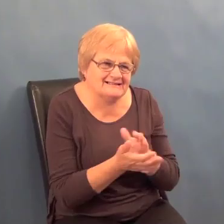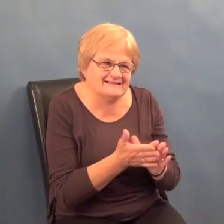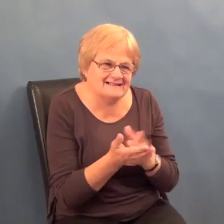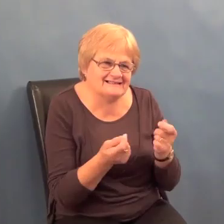Trochę ciężko zamigać.